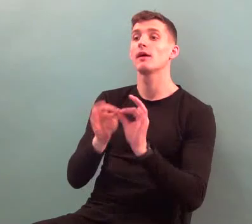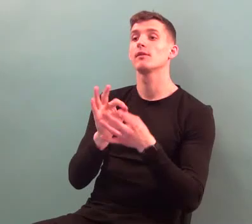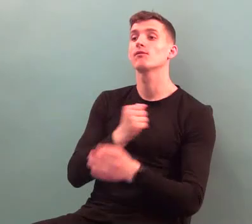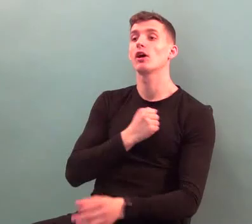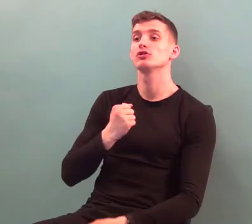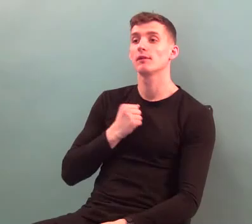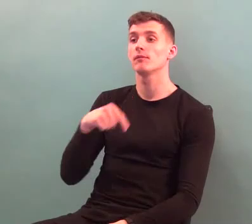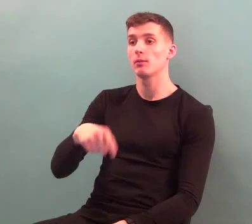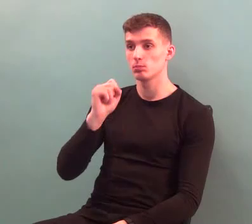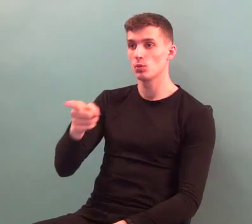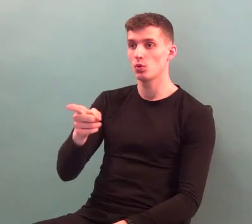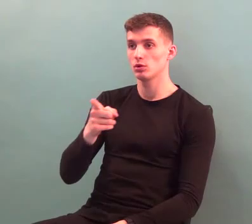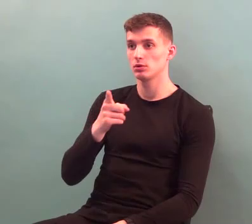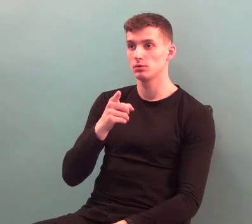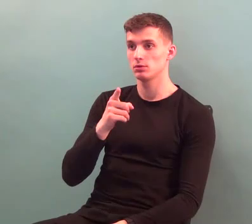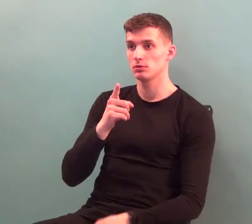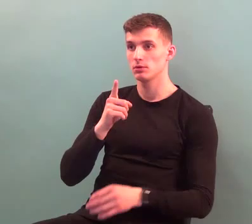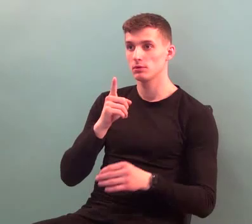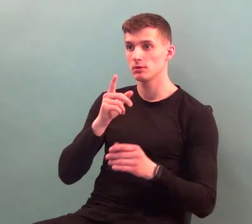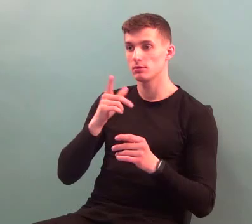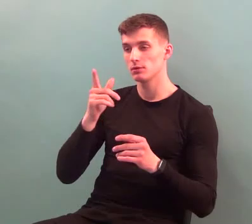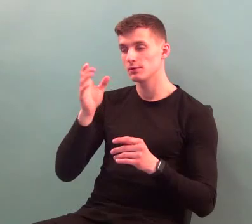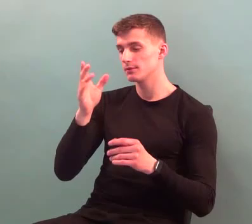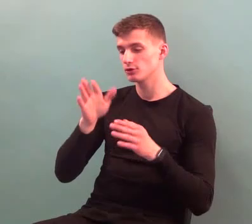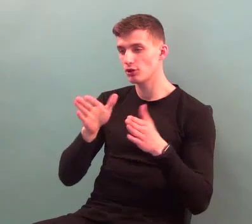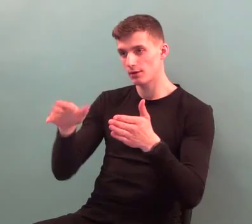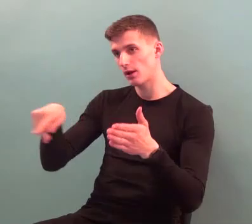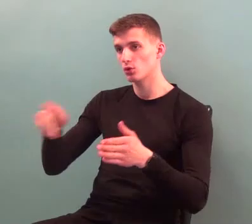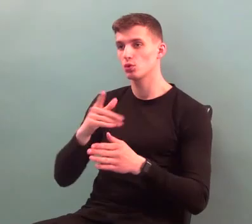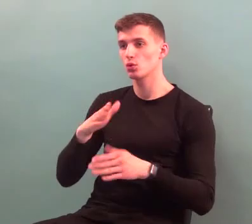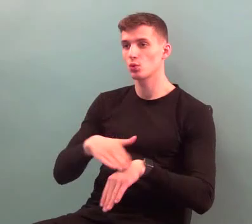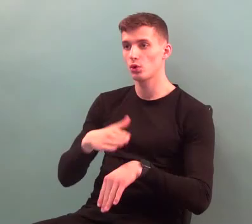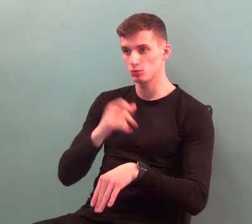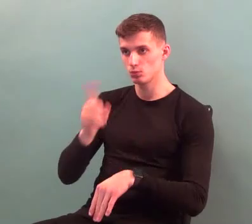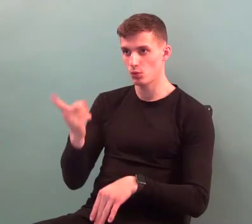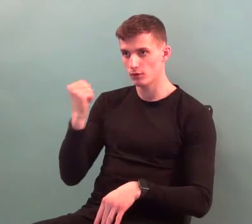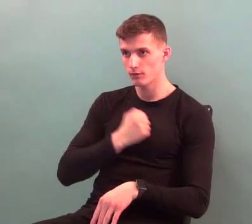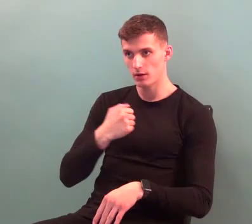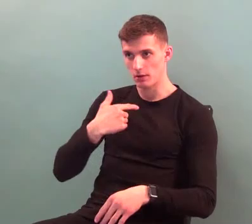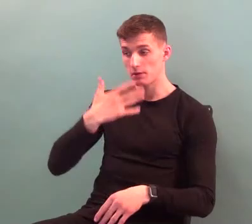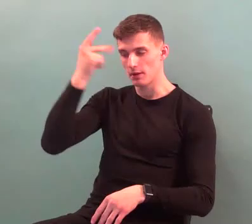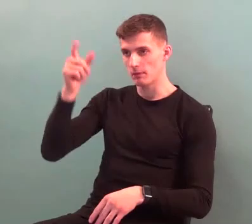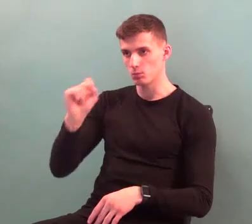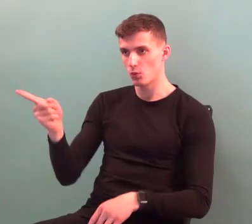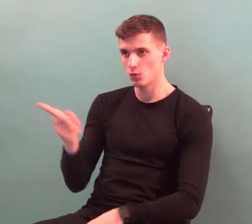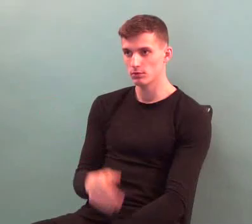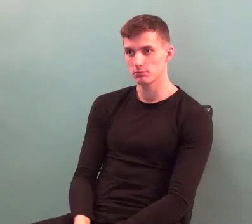Nawet w Warszawie koło rzeki jest miejsce dla naturystów, nie wiem gdzie, ale jest.